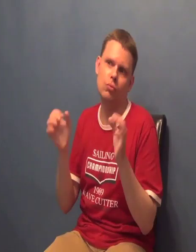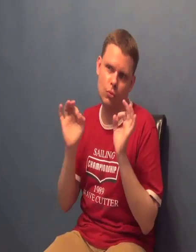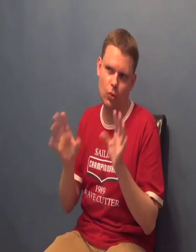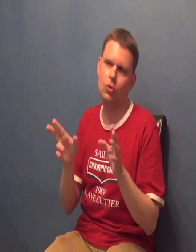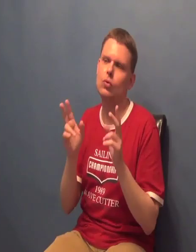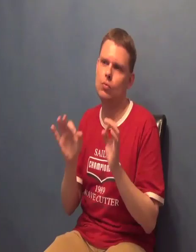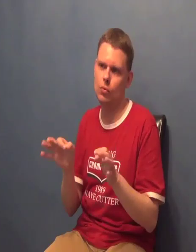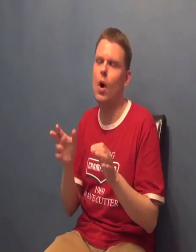Okej, okej.